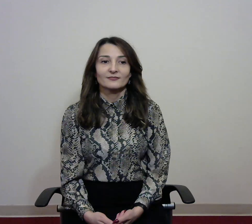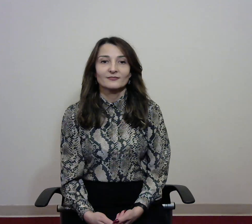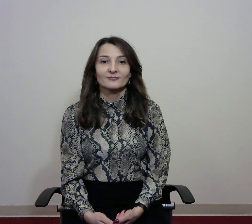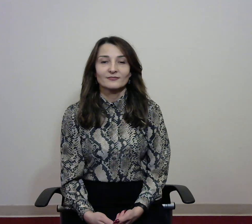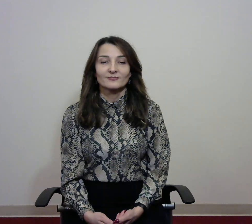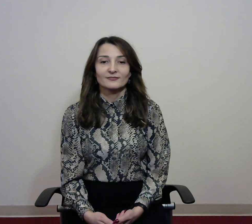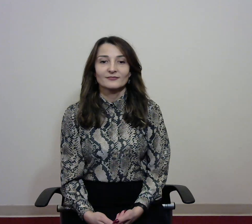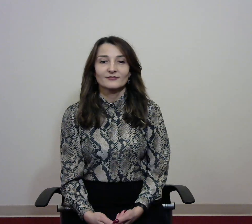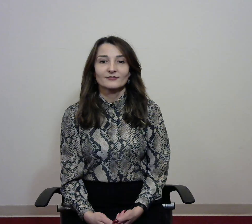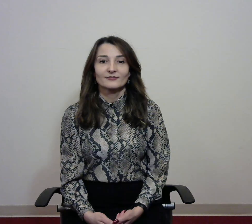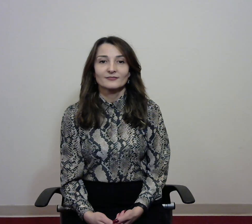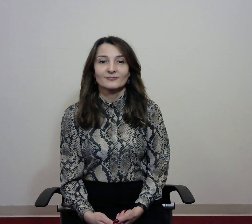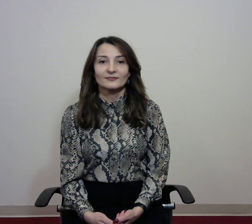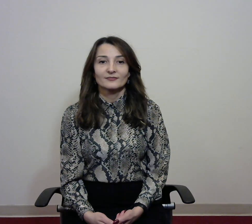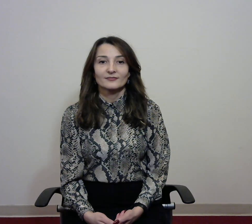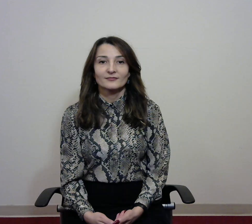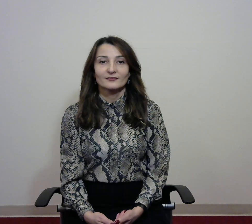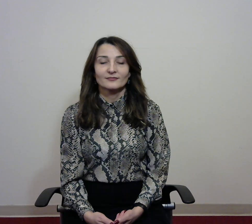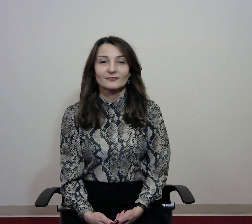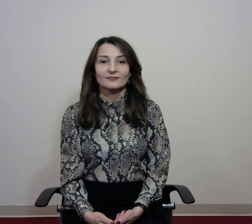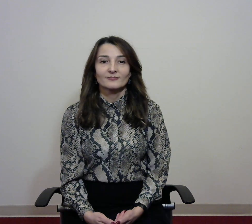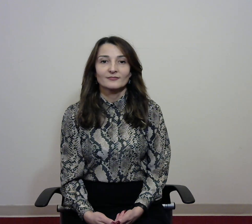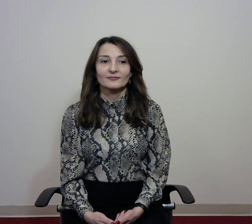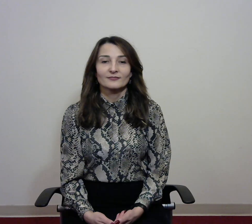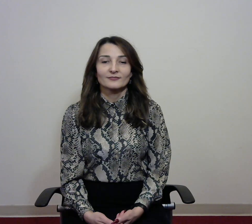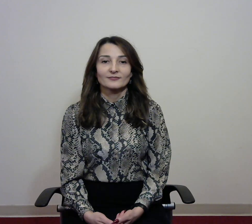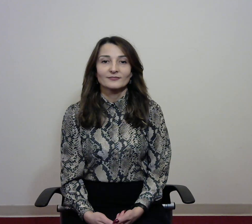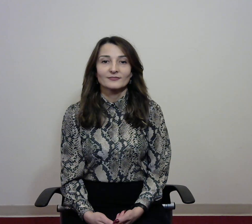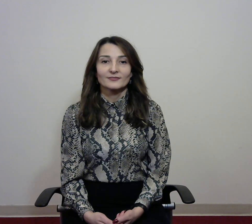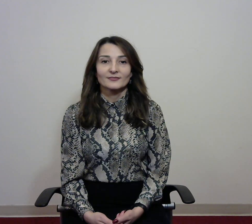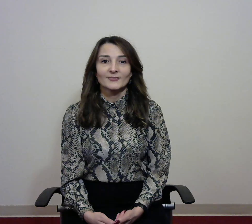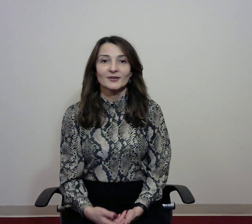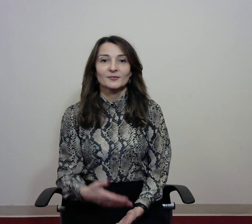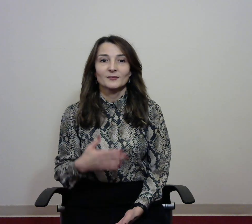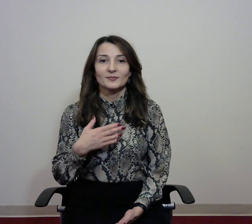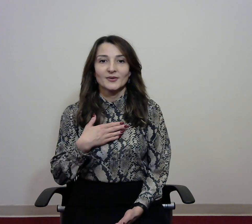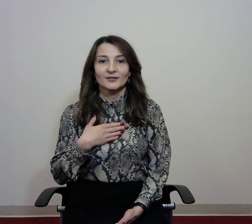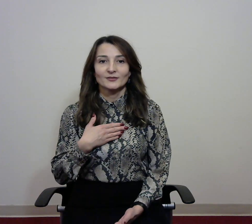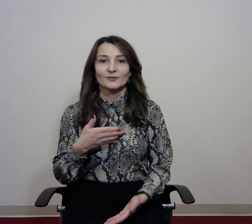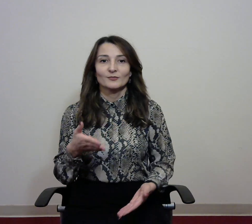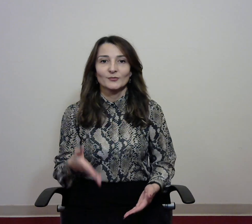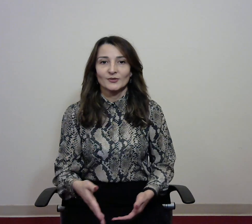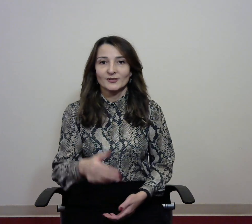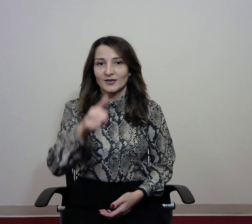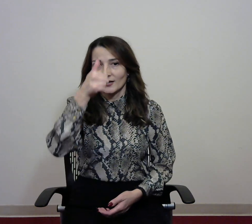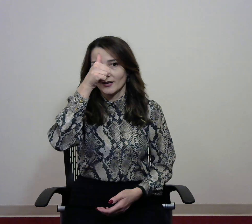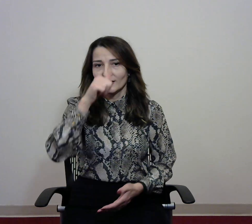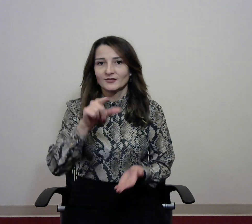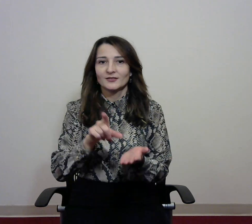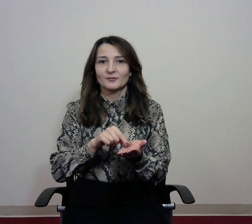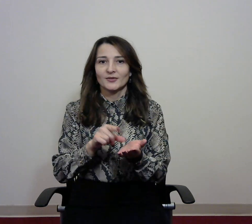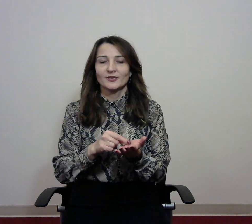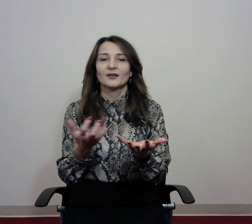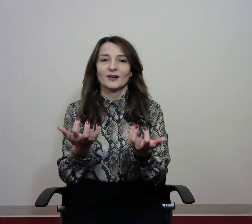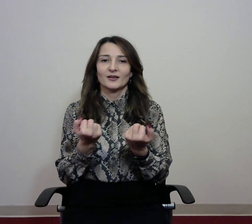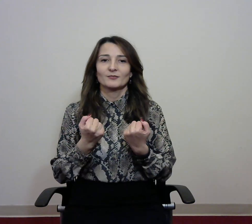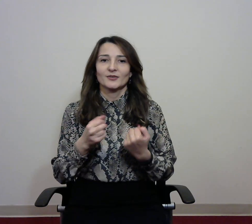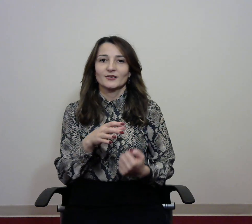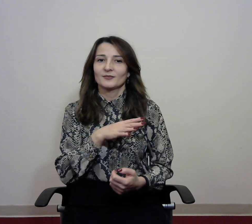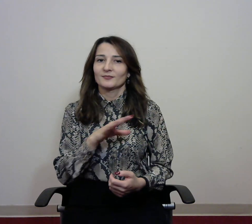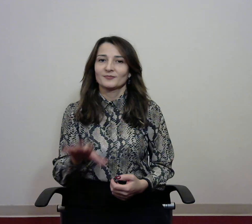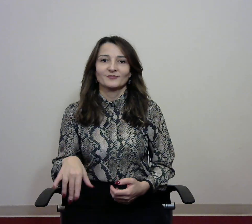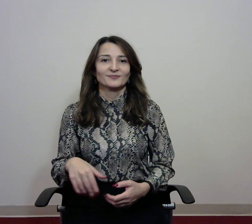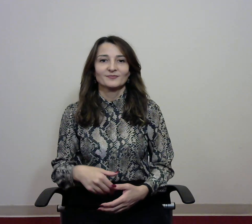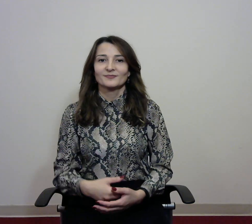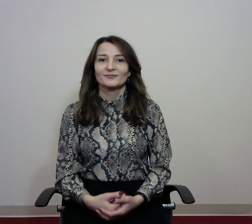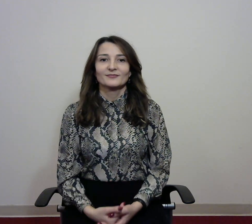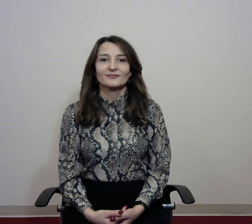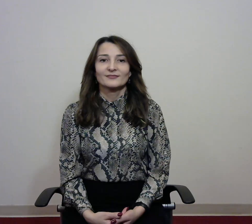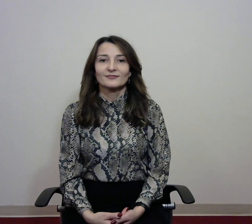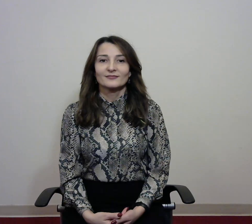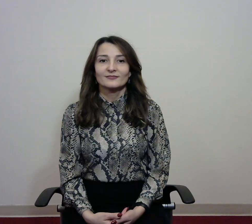Mən bu ay pensiya almamışam